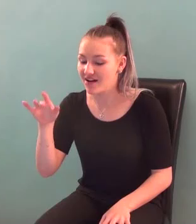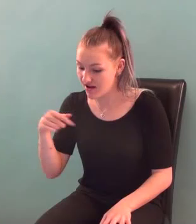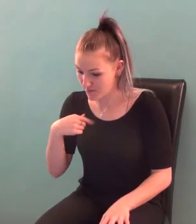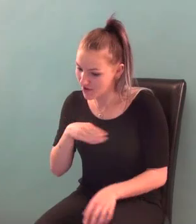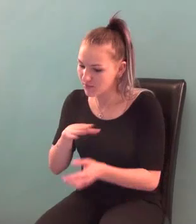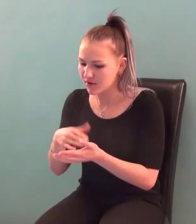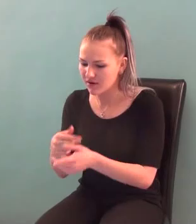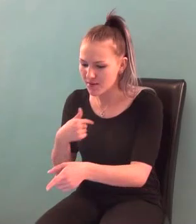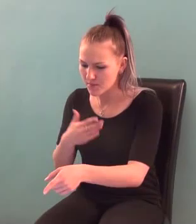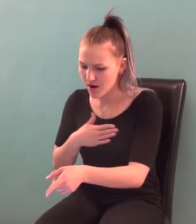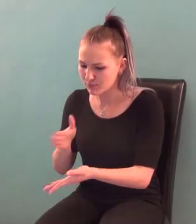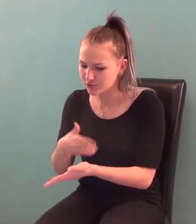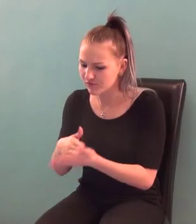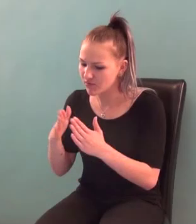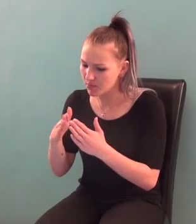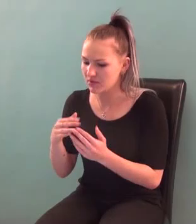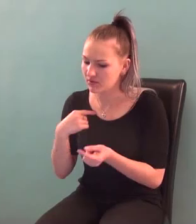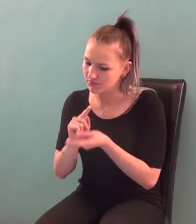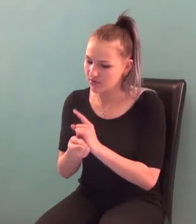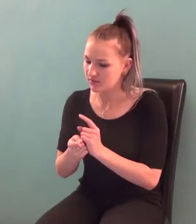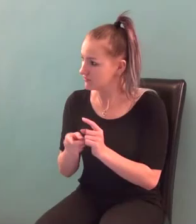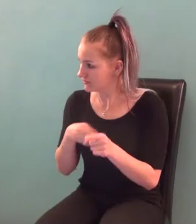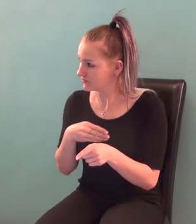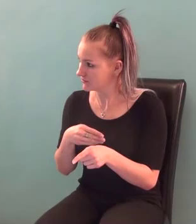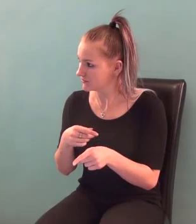Ja mogłabym na przykład... kiedy mam sprzątanie w domu, to czy mogę to zmienić?